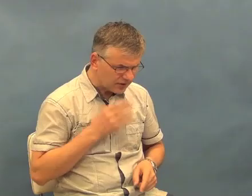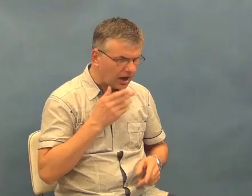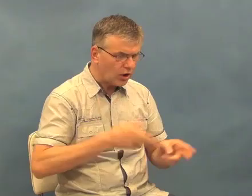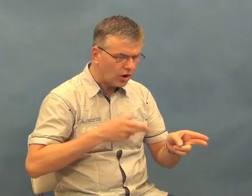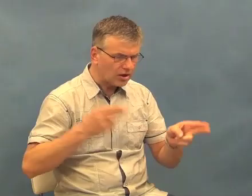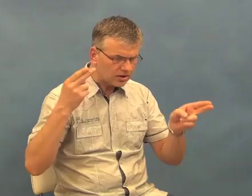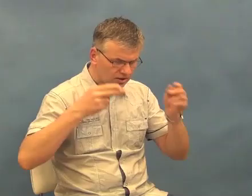Szlabany kolejowe.